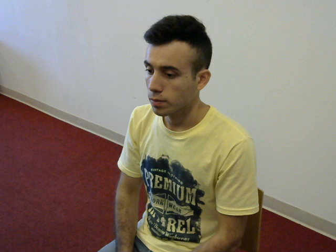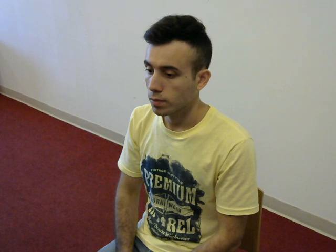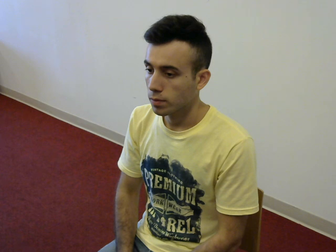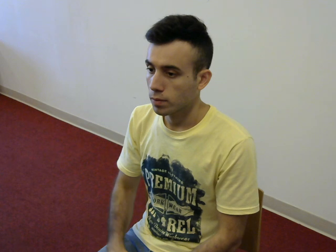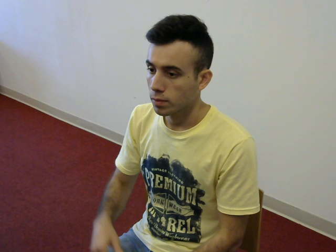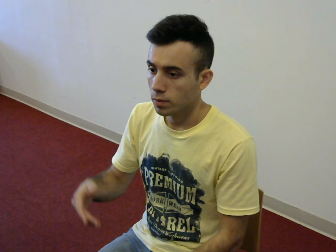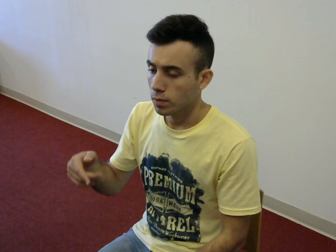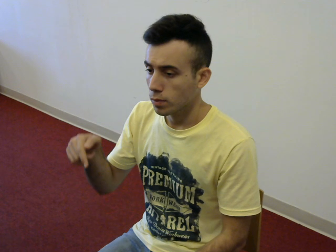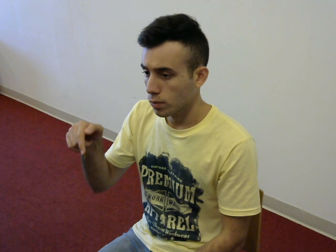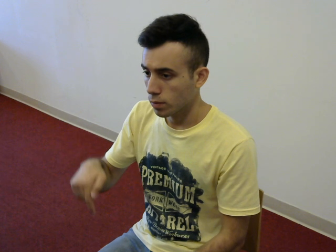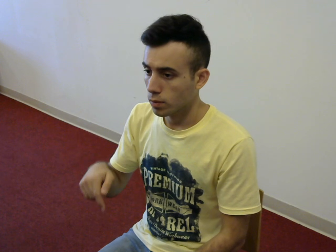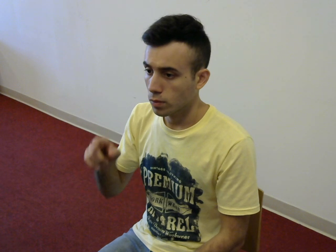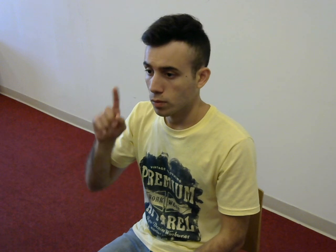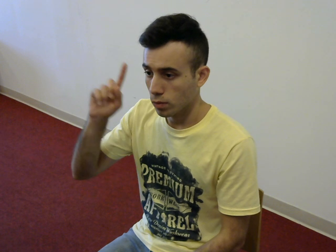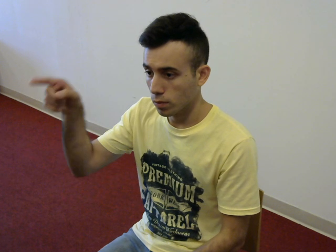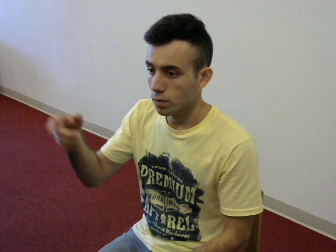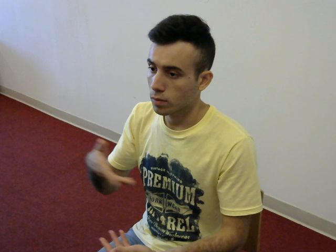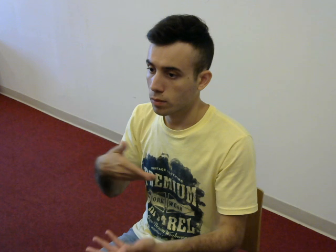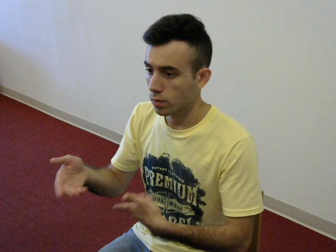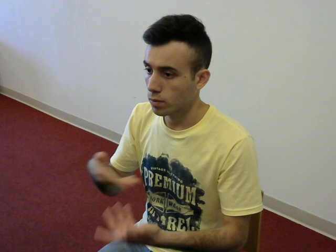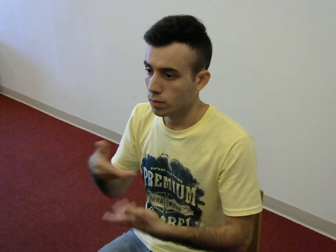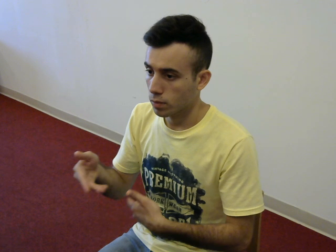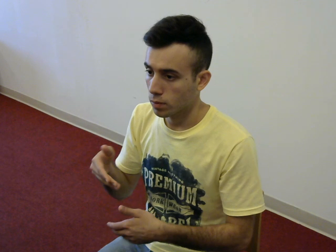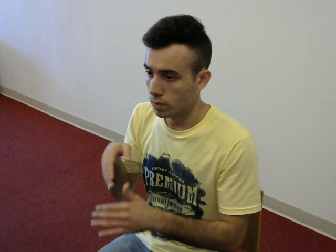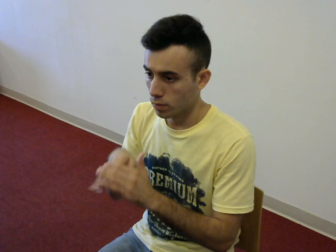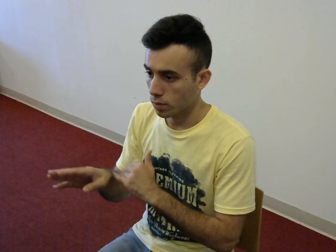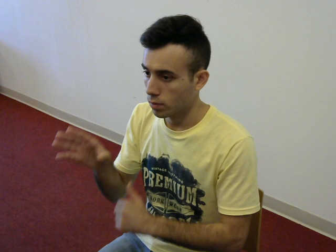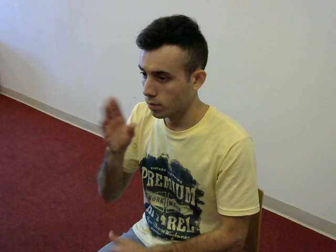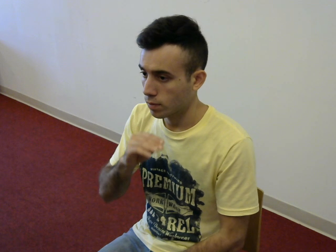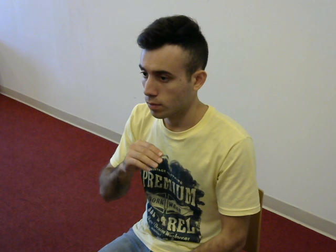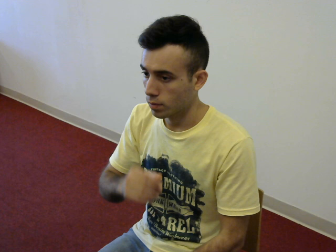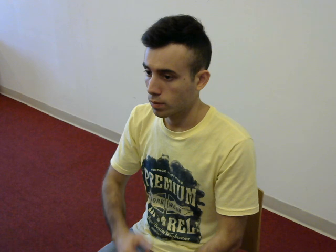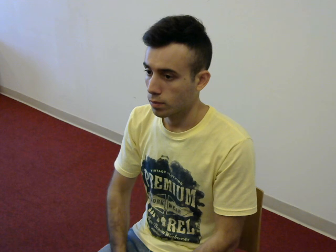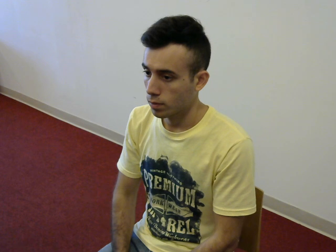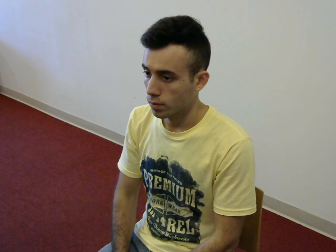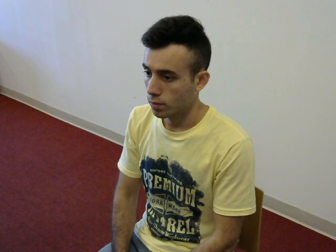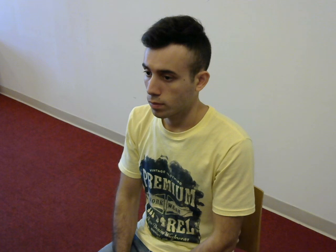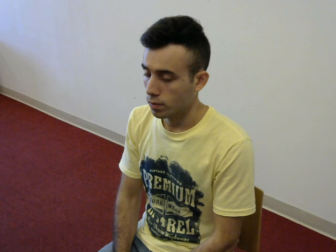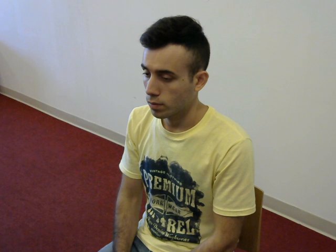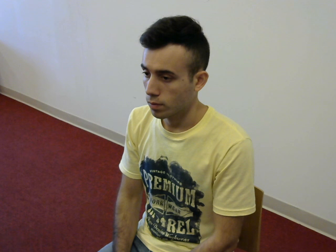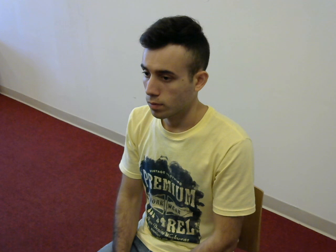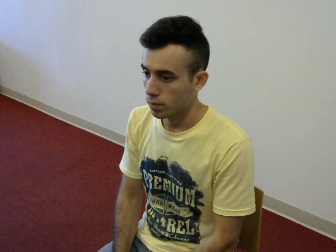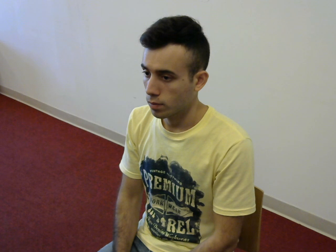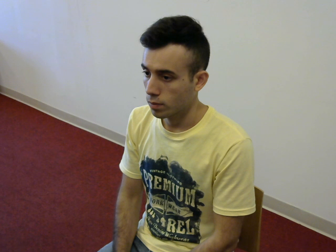Burdan ora piyada gedə bilərəmmi?